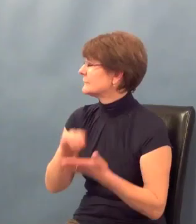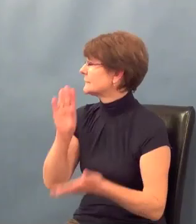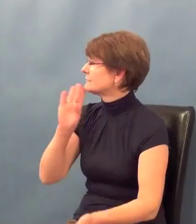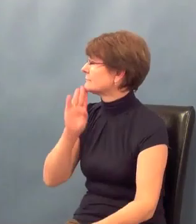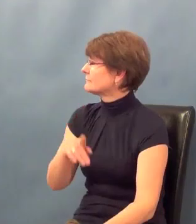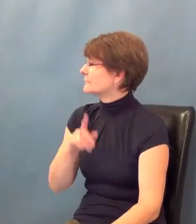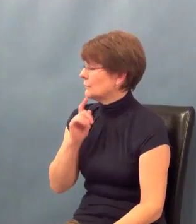To samo się powtarza.